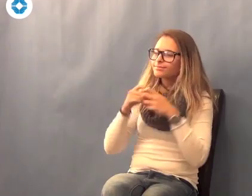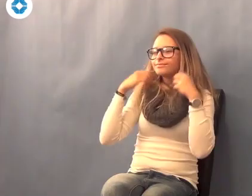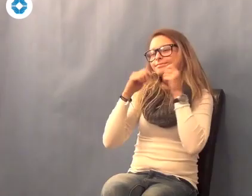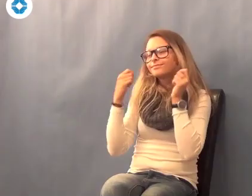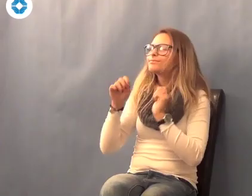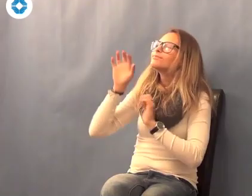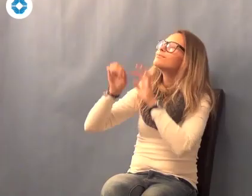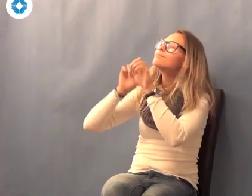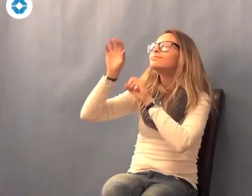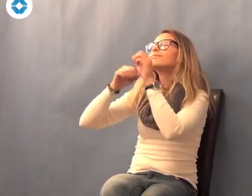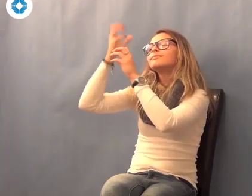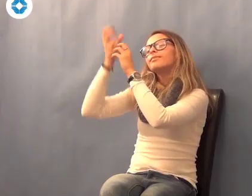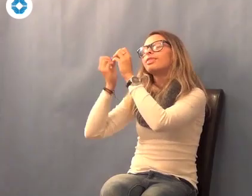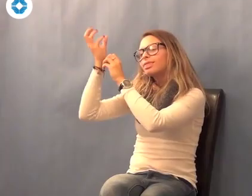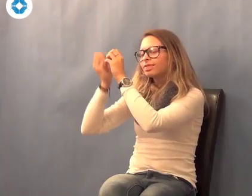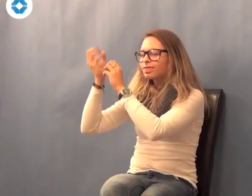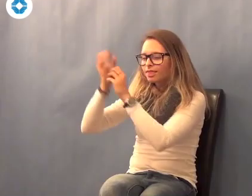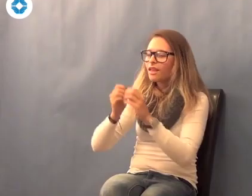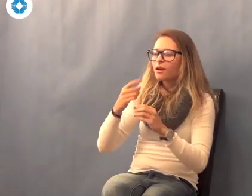Związał chustkę na szyi i wszedł z powrotem na górę.